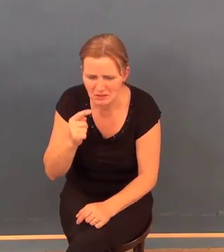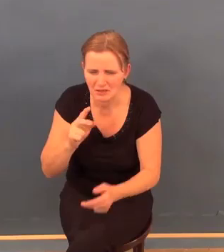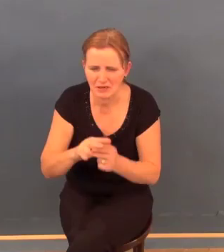Atakuje.